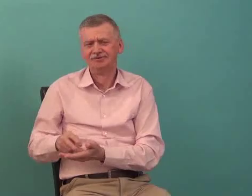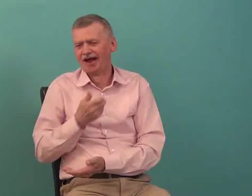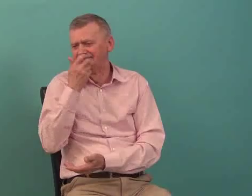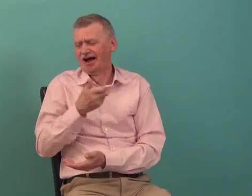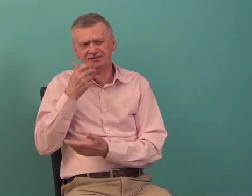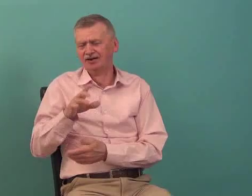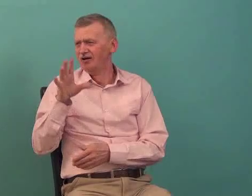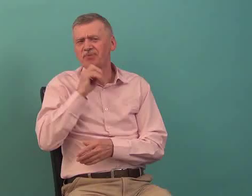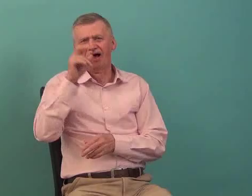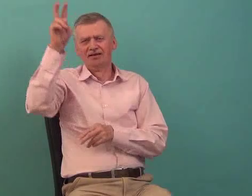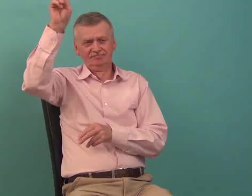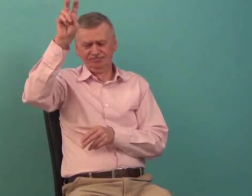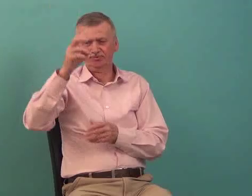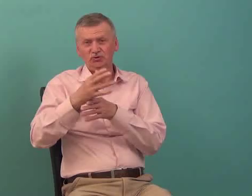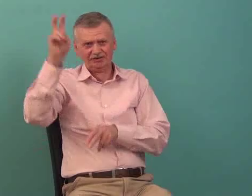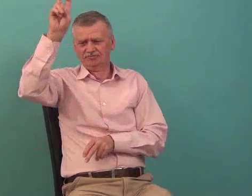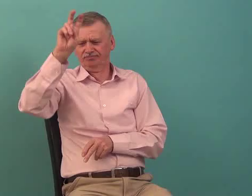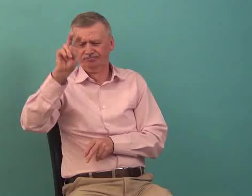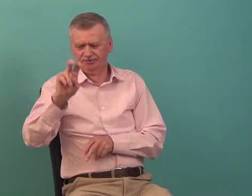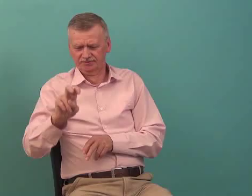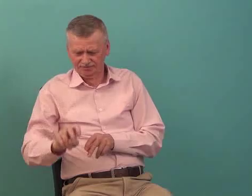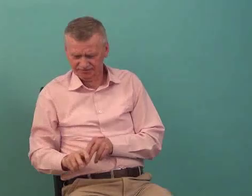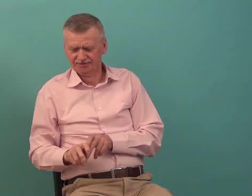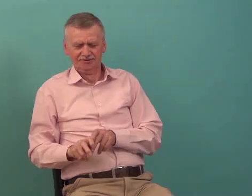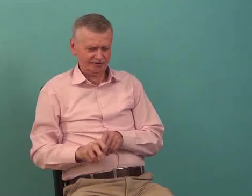Pan schodzi z drzewa po drabinie.